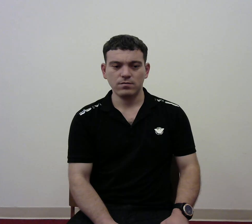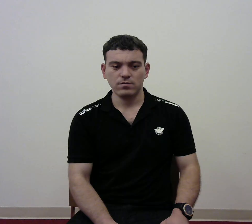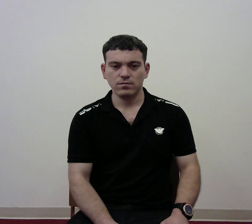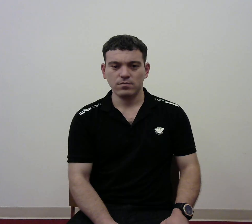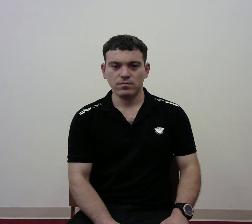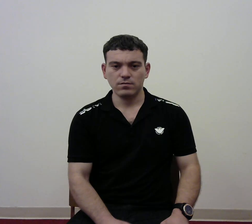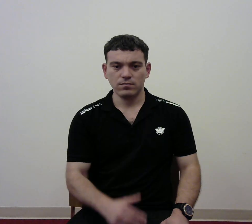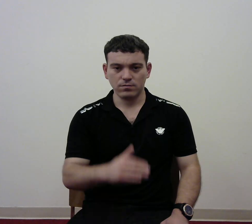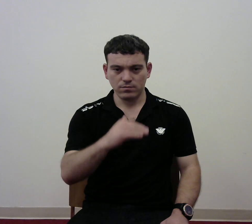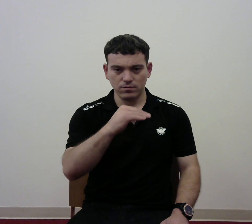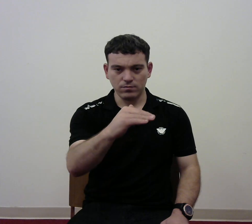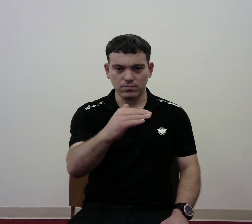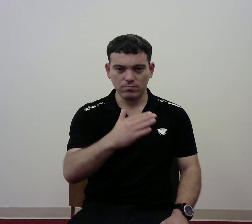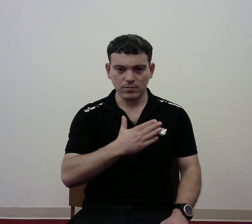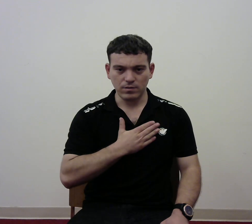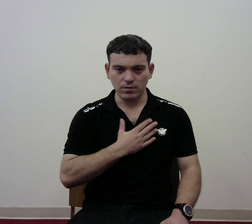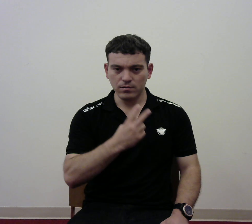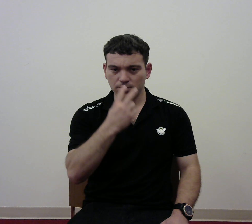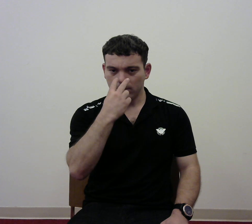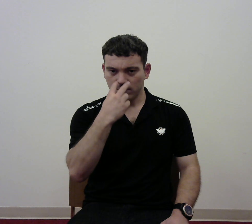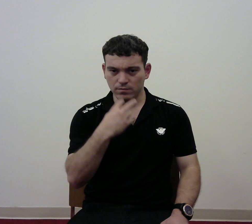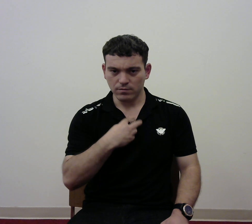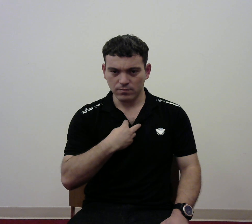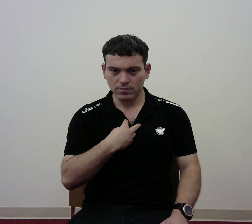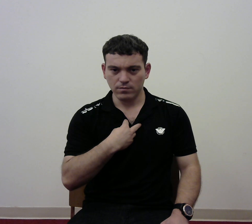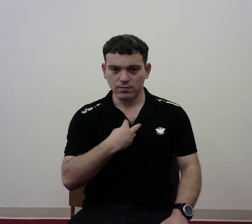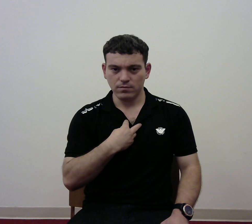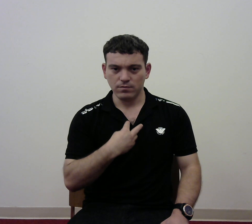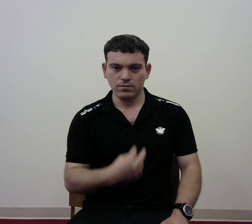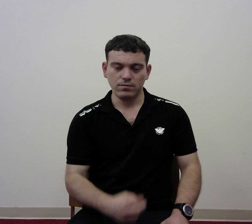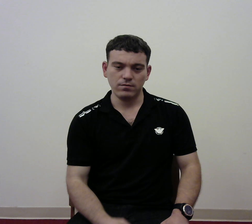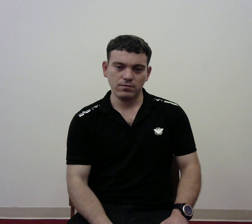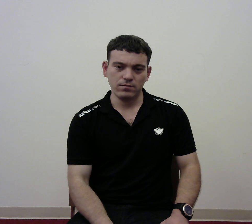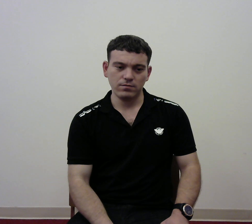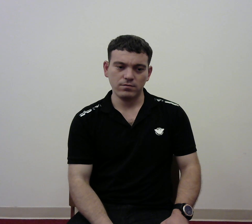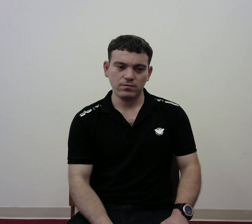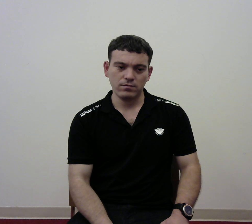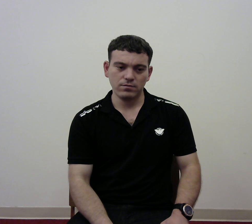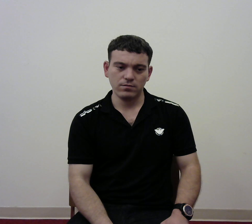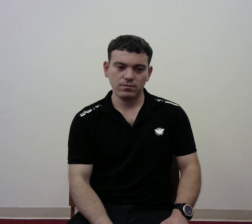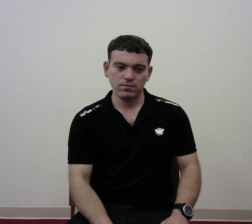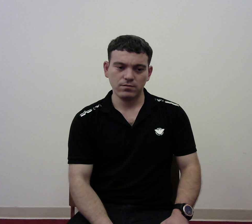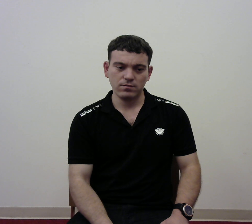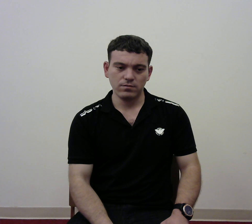Siz məni görürsünüzmü?